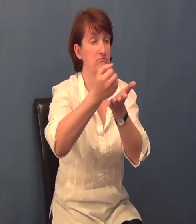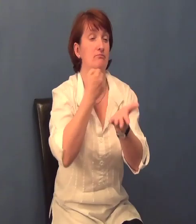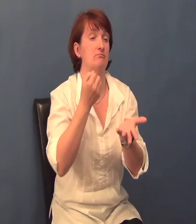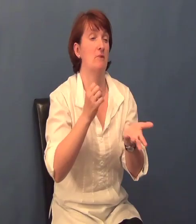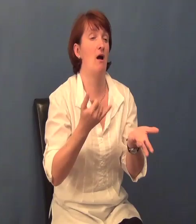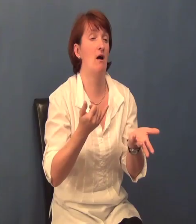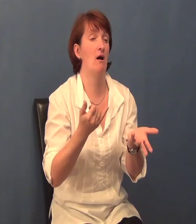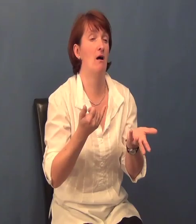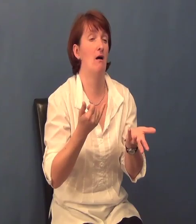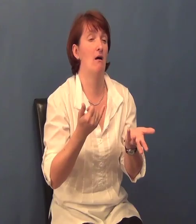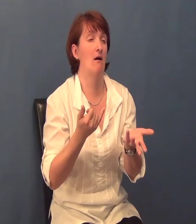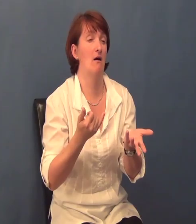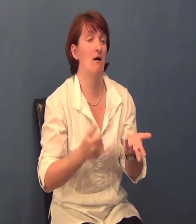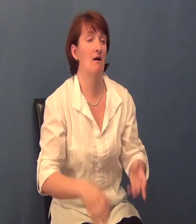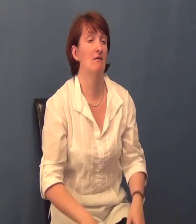Ratować go zabierając, a jak?